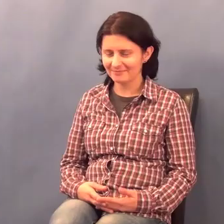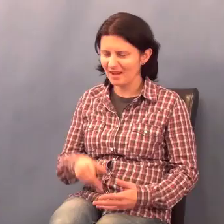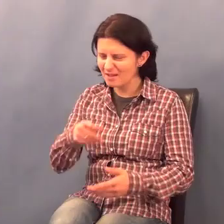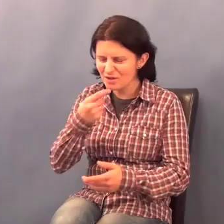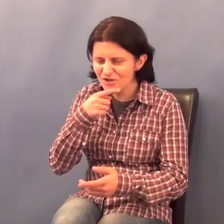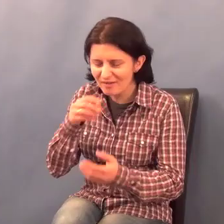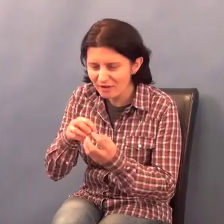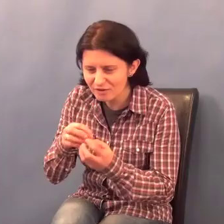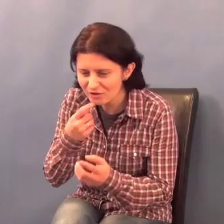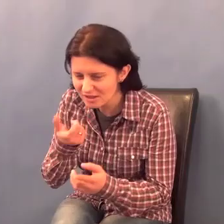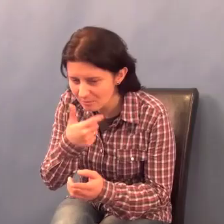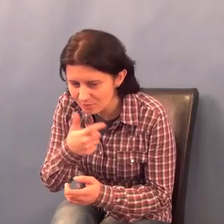Coś małego, czerwonego. Co to jest? A, jabłko.